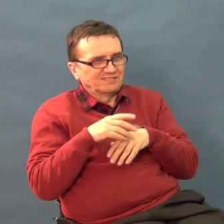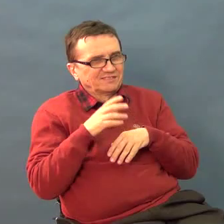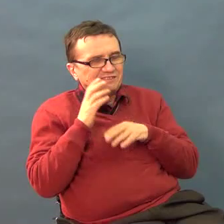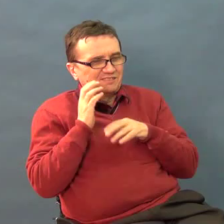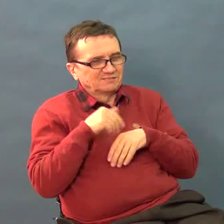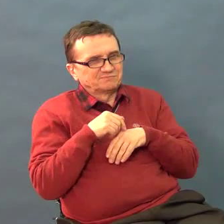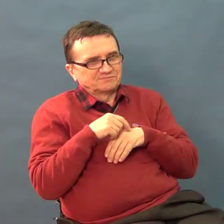Poszedł.